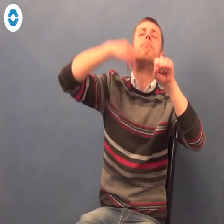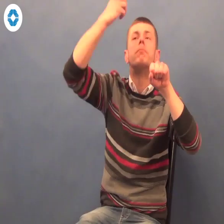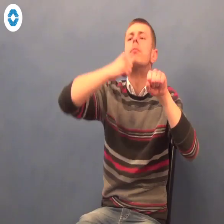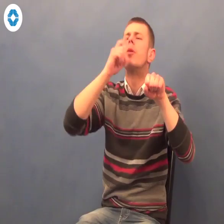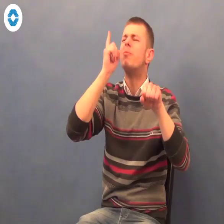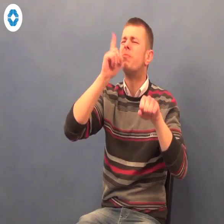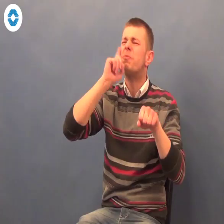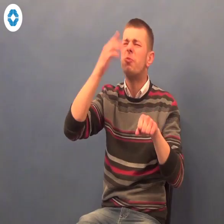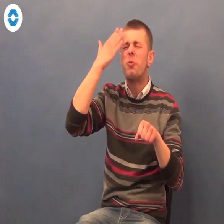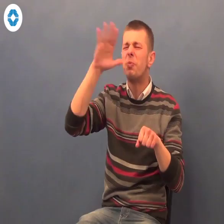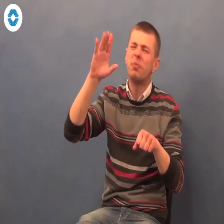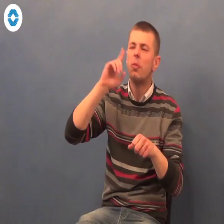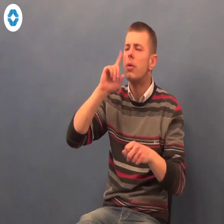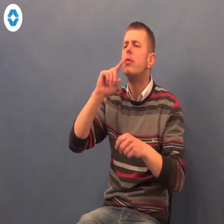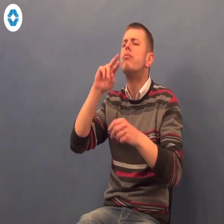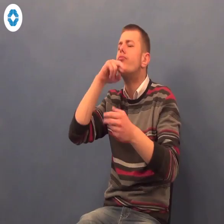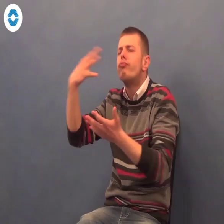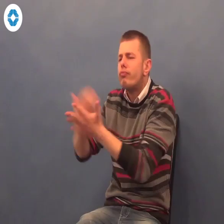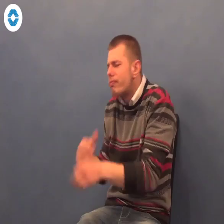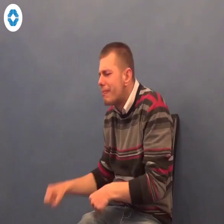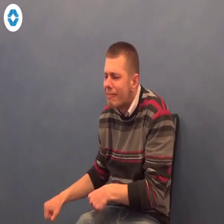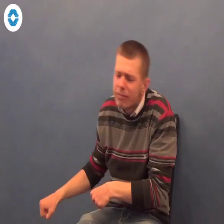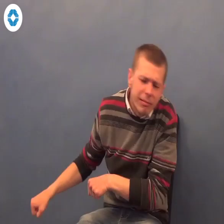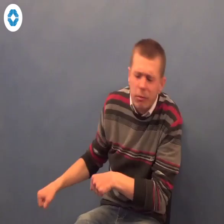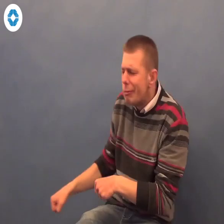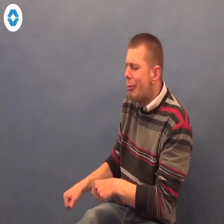Następnie chłopak, jakiś nieznajomy chłopak zabiera gruszkę, ciągnie coś z trudem.